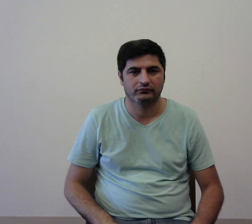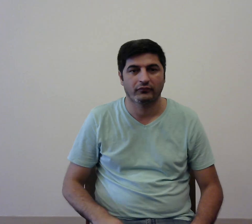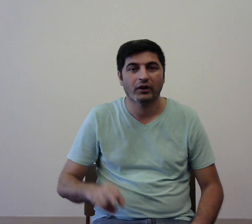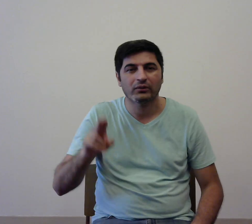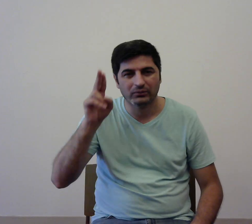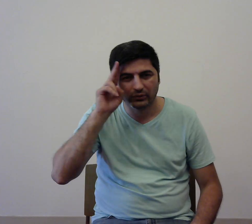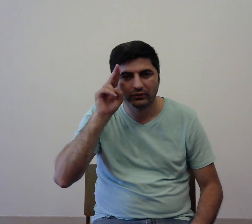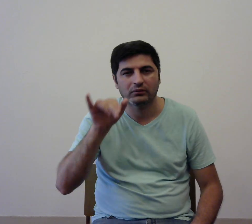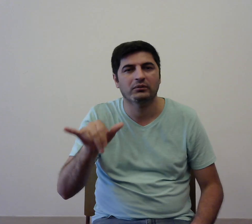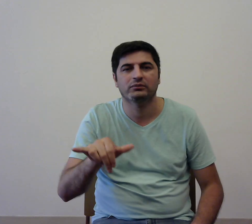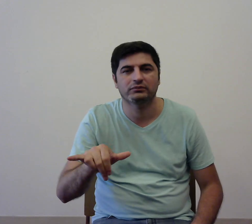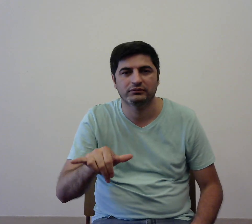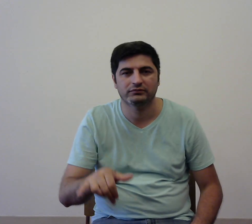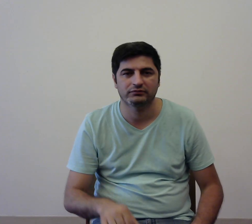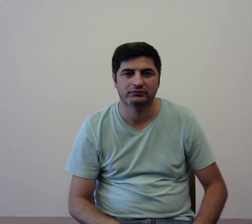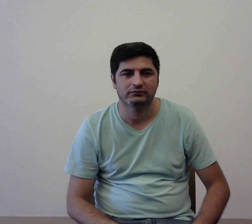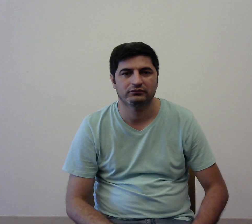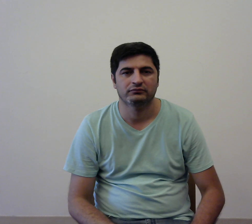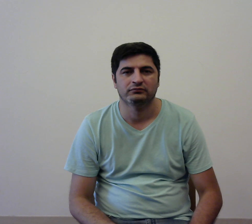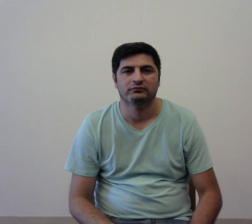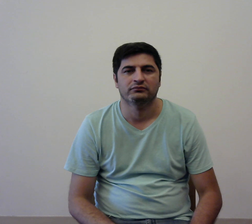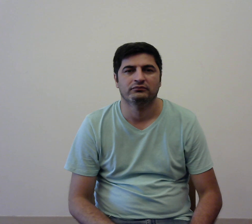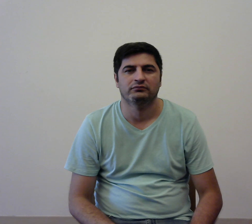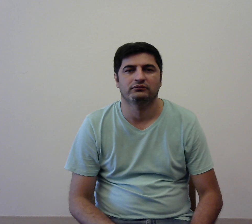Ayaqyolu hardadır?